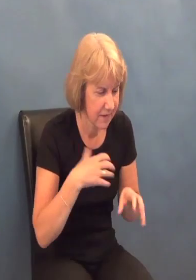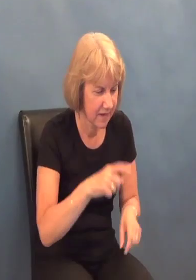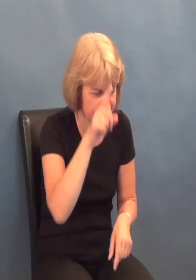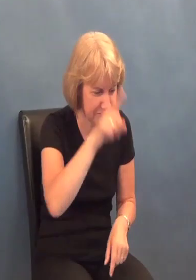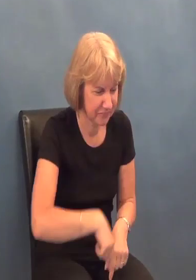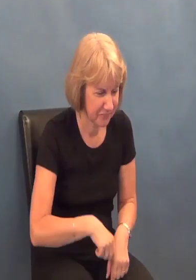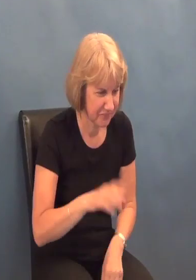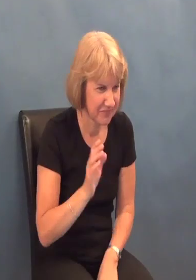Mam zajęty cały dzień.